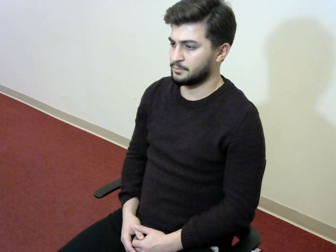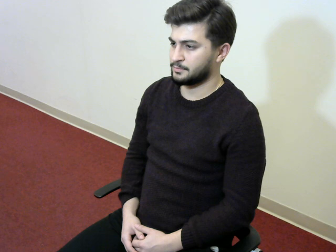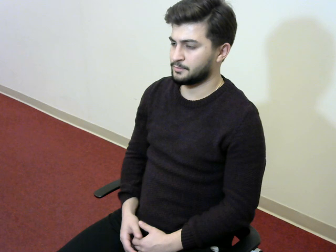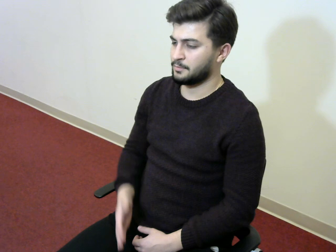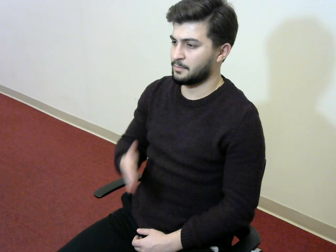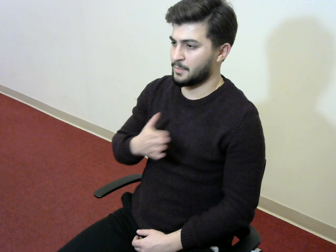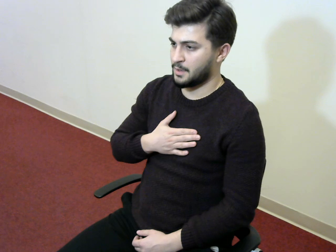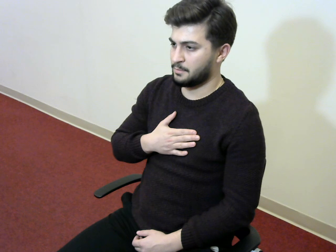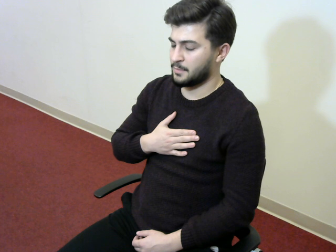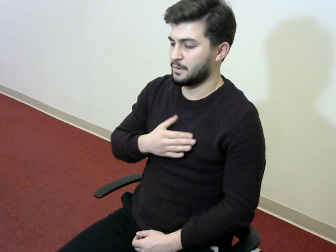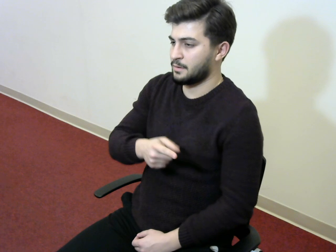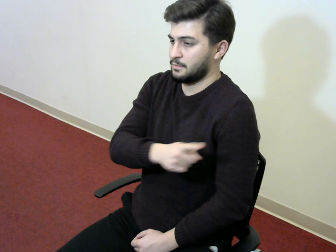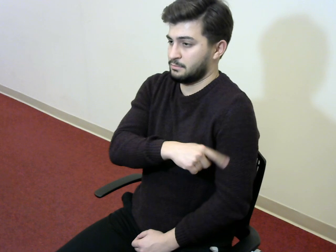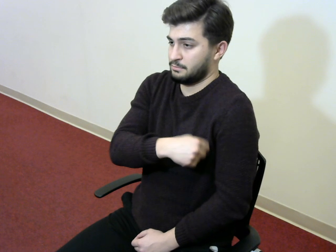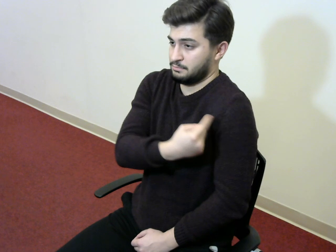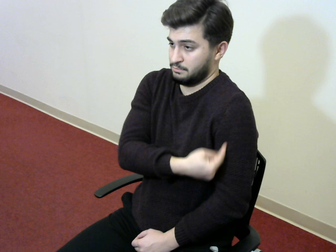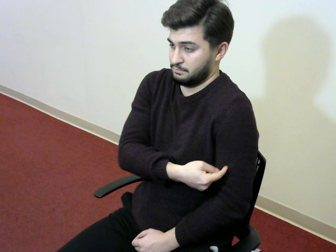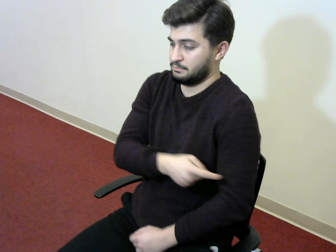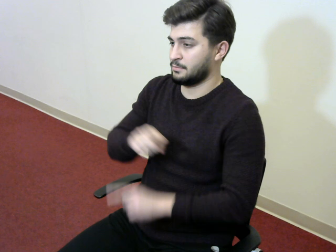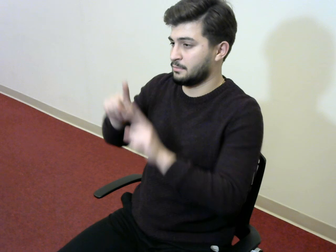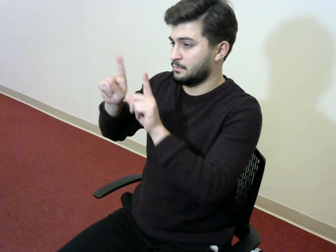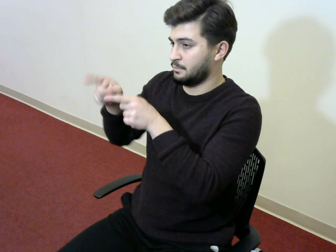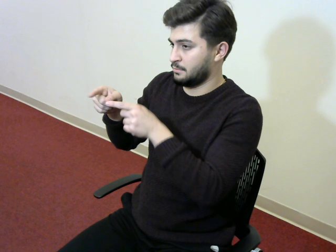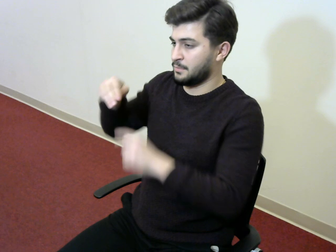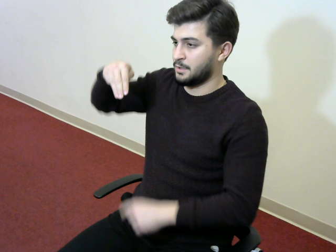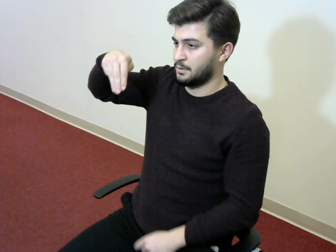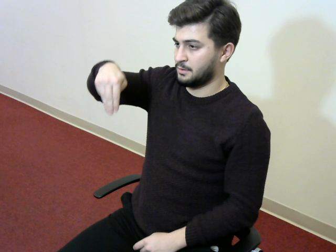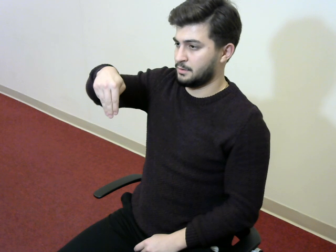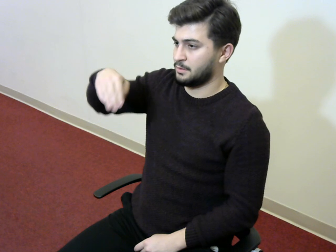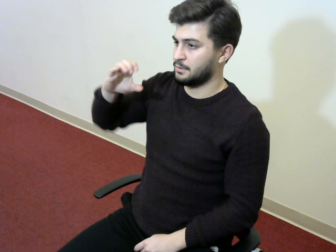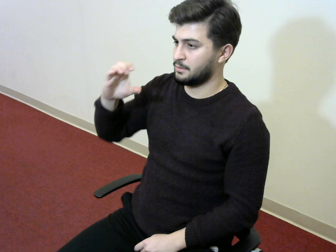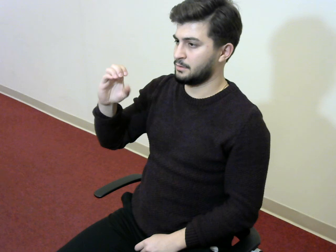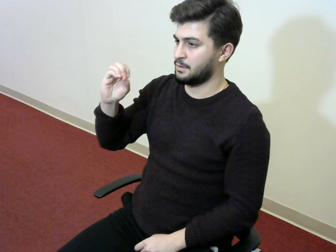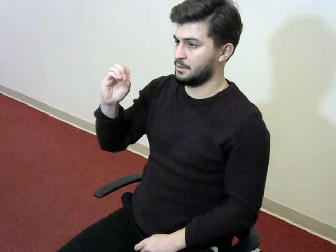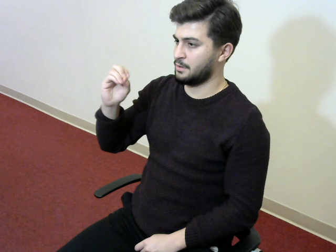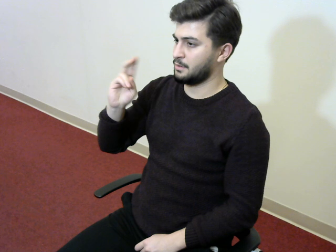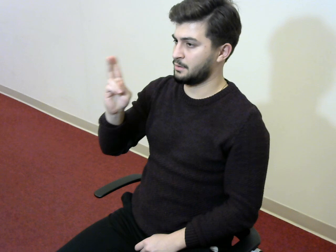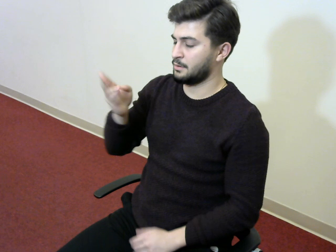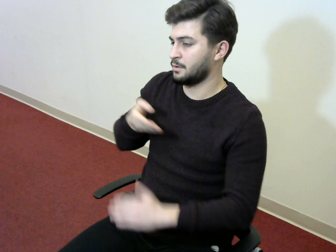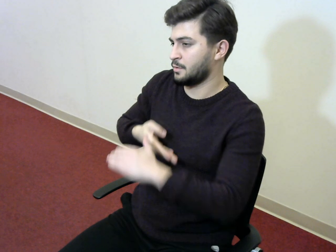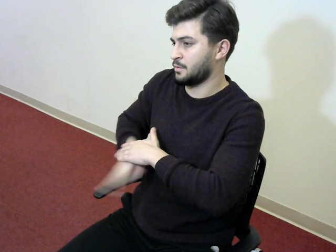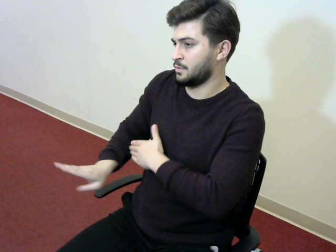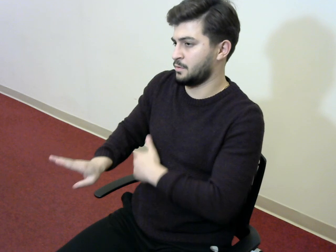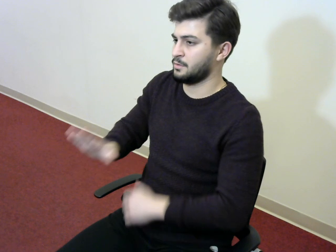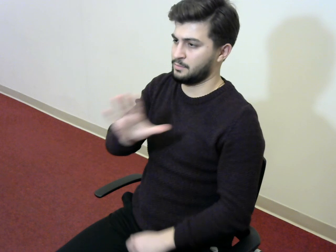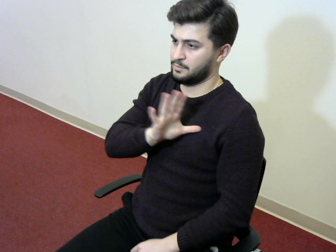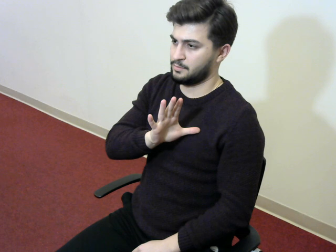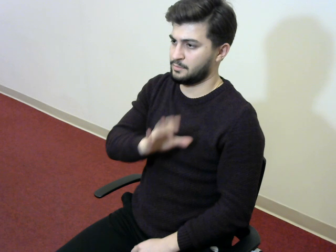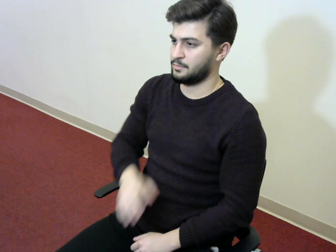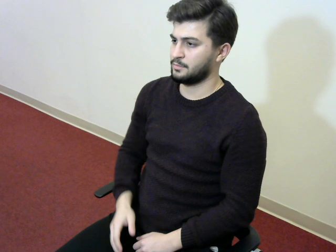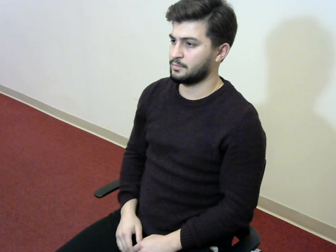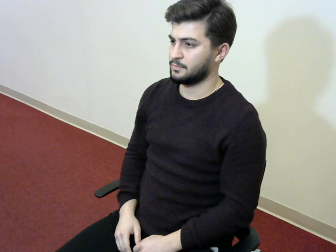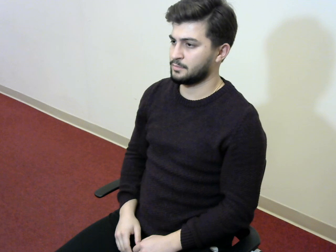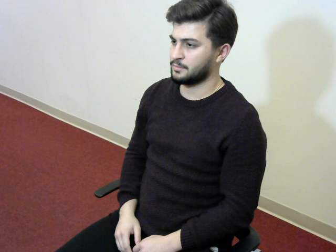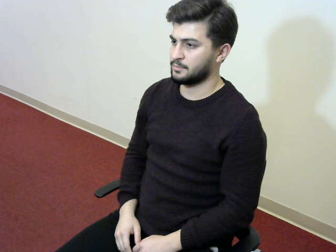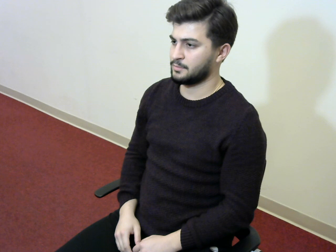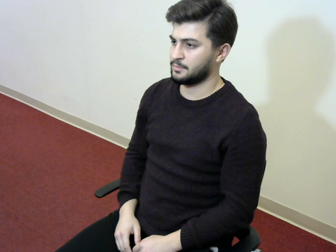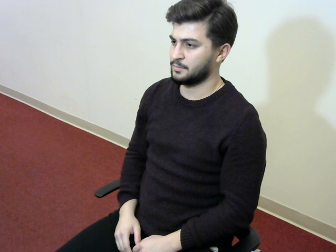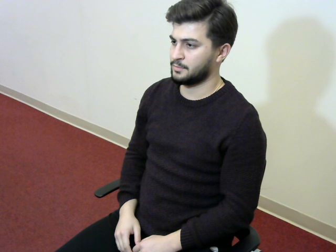Mən poliklinikaya (TSEK-ə) getmişəm